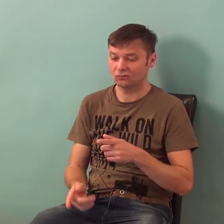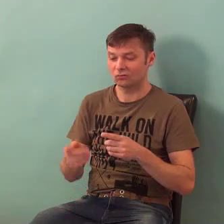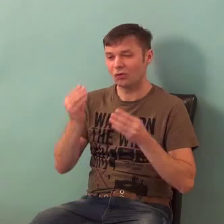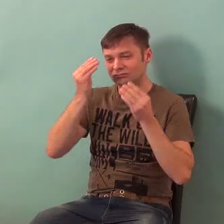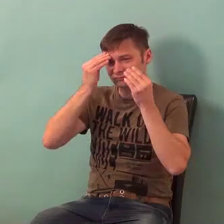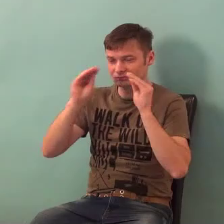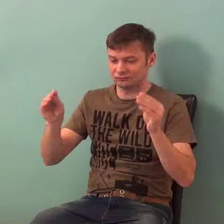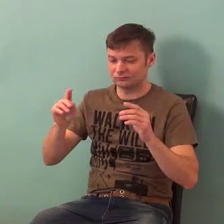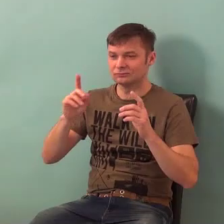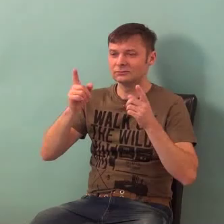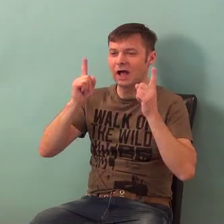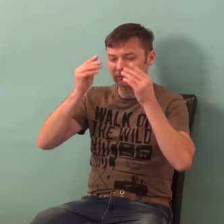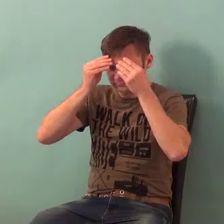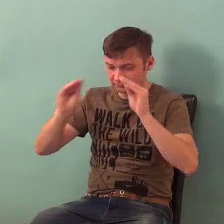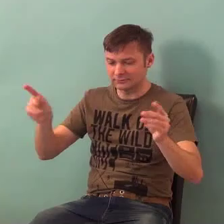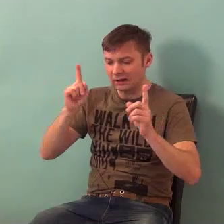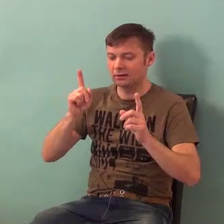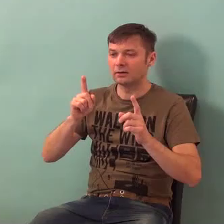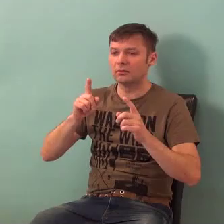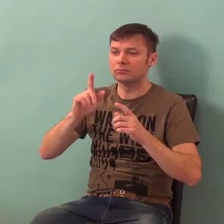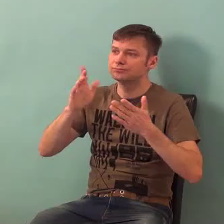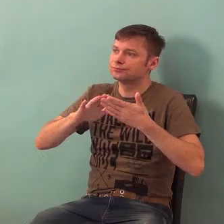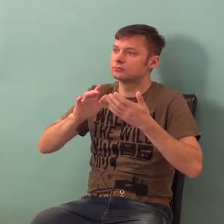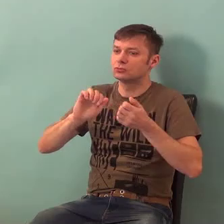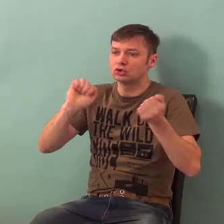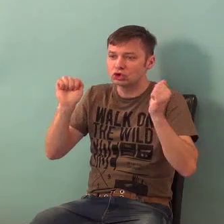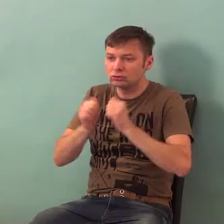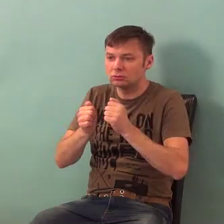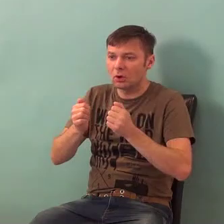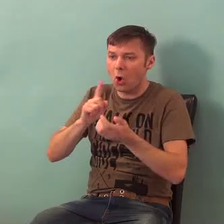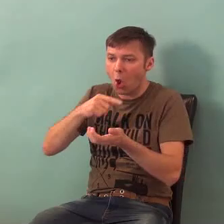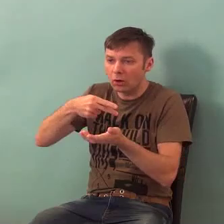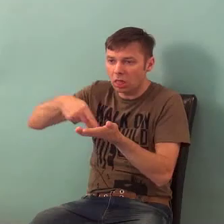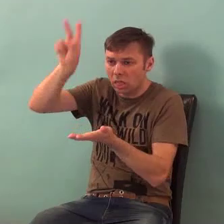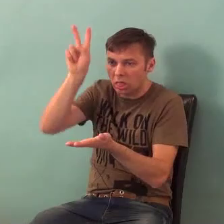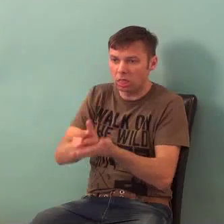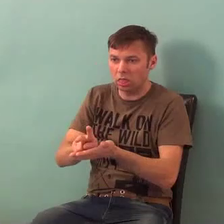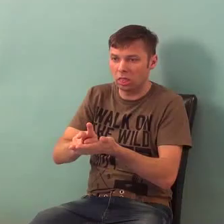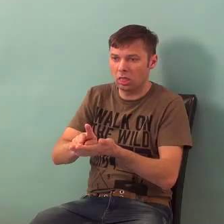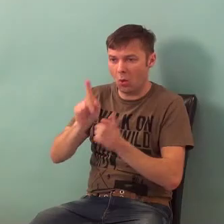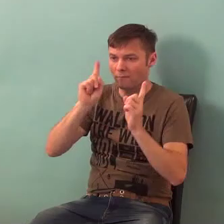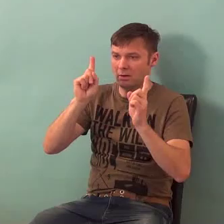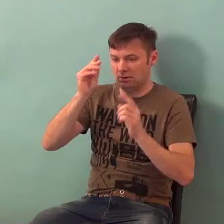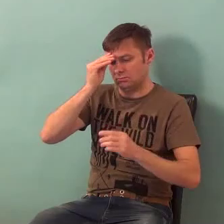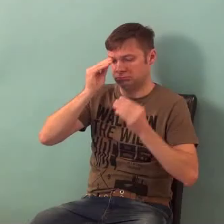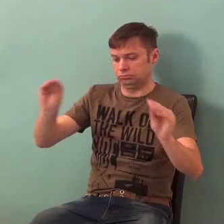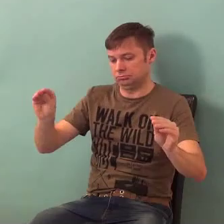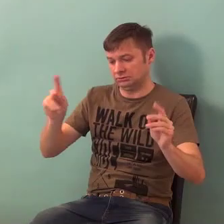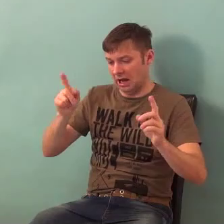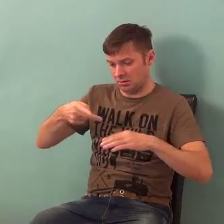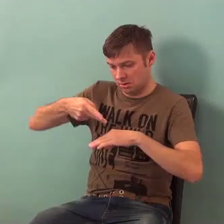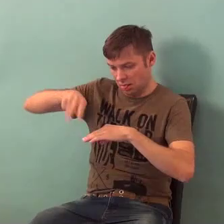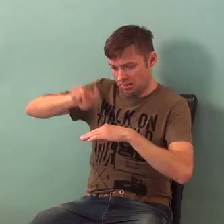Znak uprzedza, że jest śliska nawierzchnia, ponieważ jest zimno na dworze i jest lód, więc można się poślizgnąć.